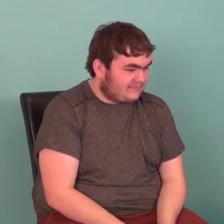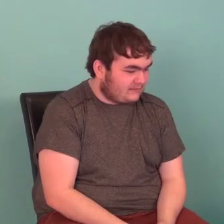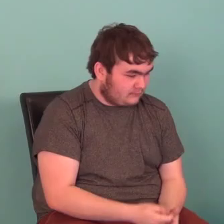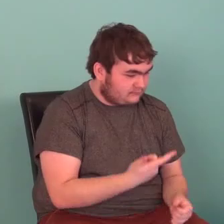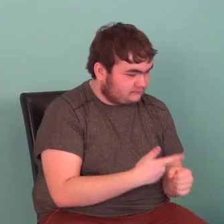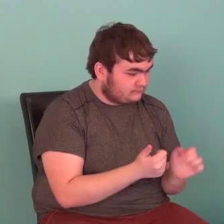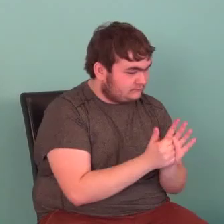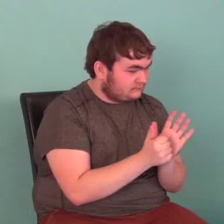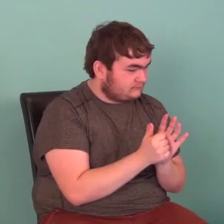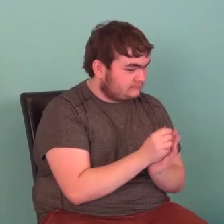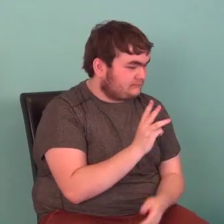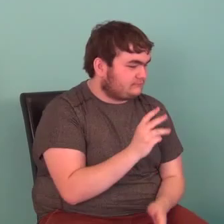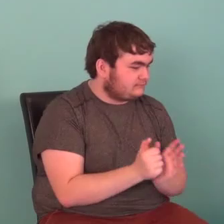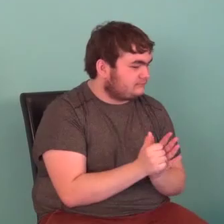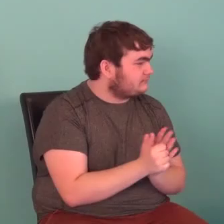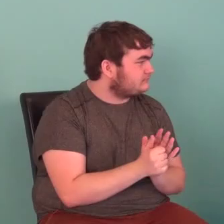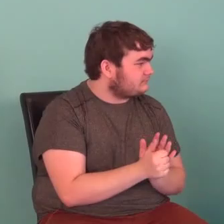Dwudziestego... szesnastego, we wtorek szesnastego.